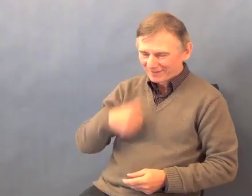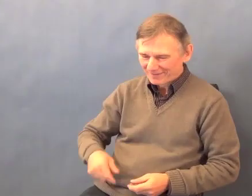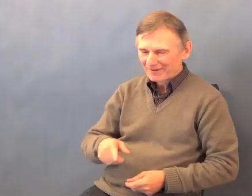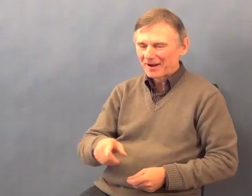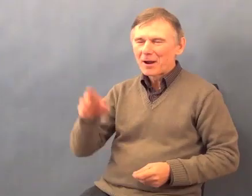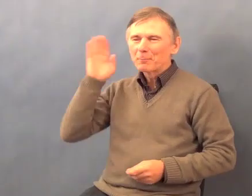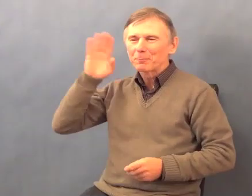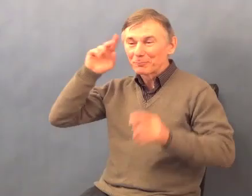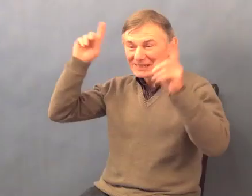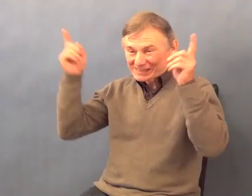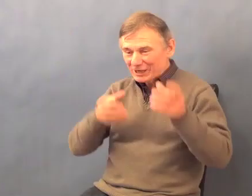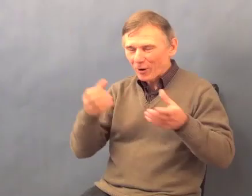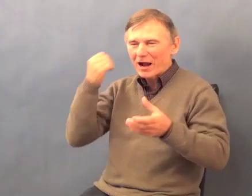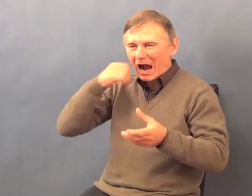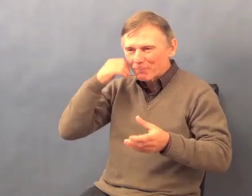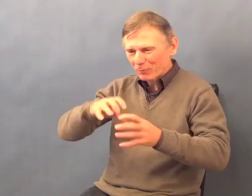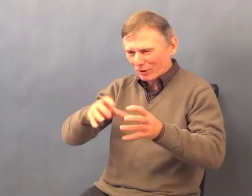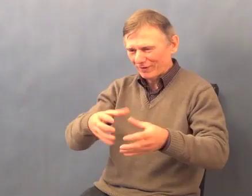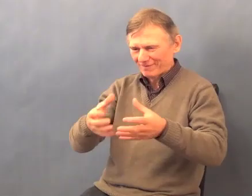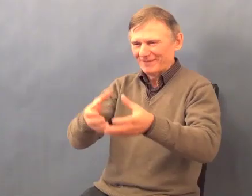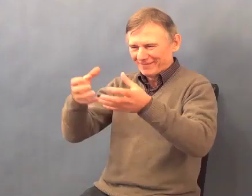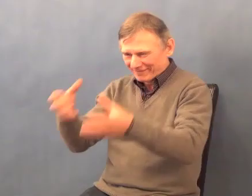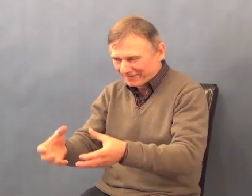Miś przyniósł miskę pełną jabłek i postawił na stole.